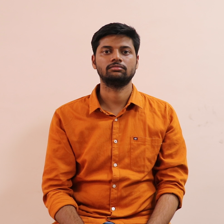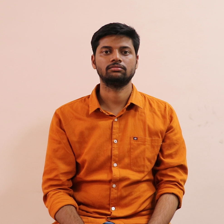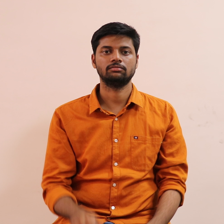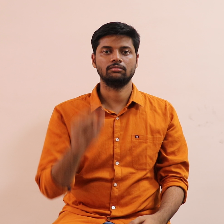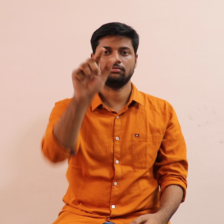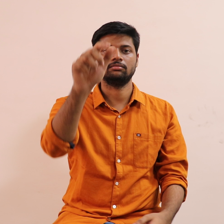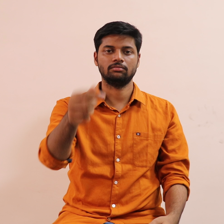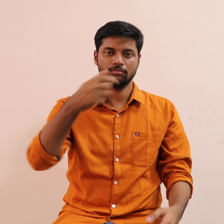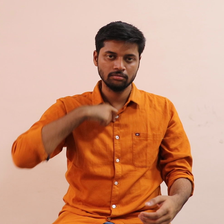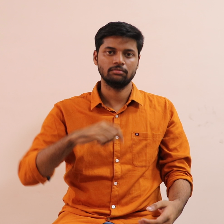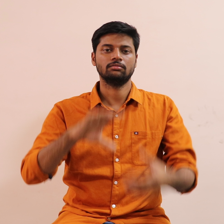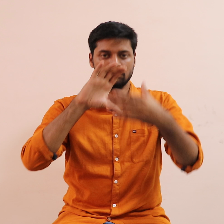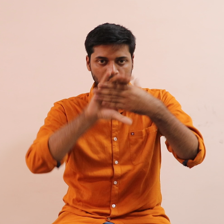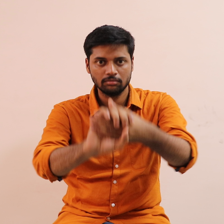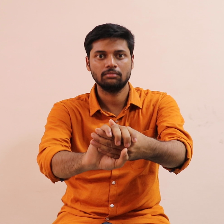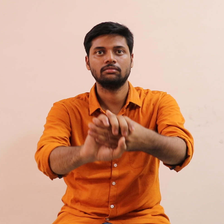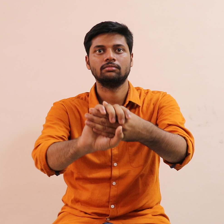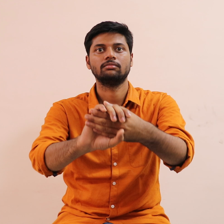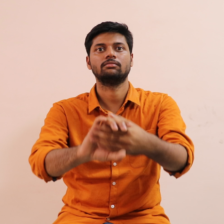he she is my friend